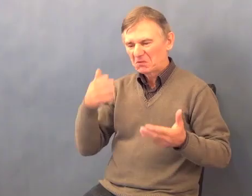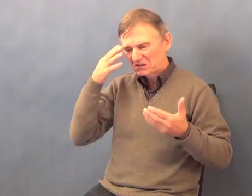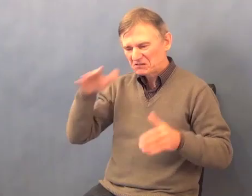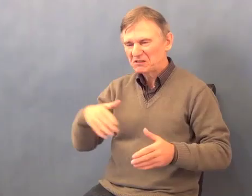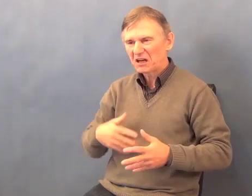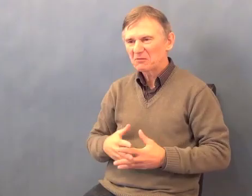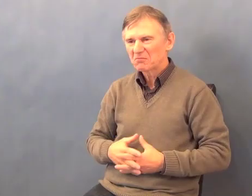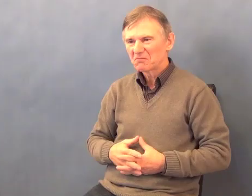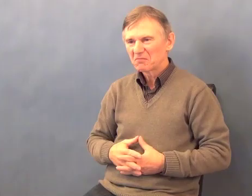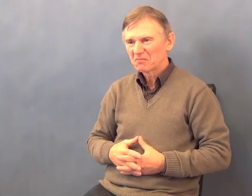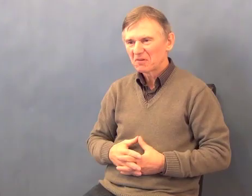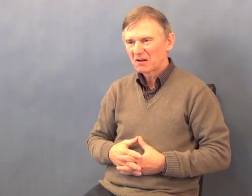Ja takiego nie znam.